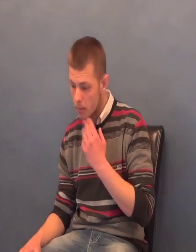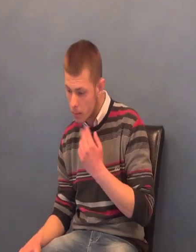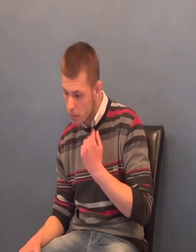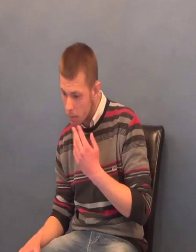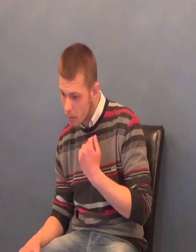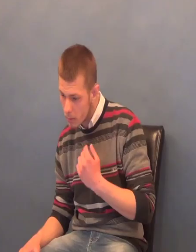Nie ma, nie ma.